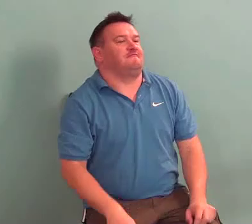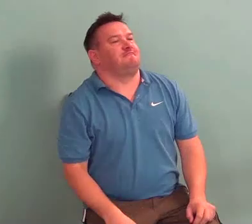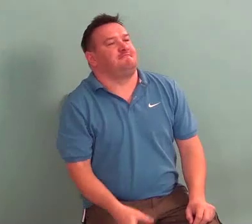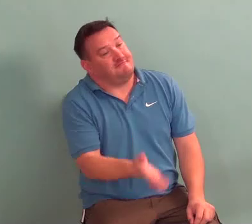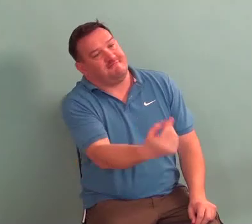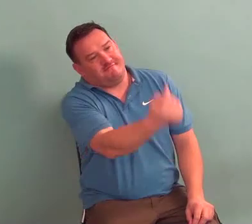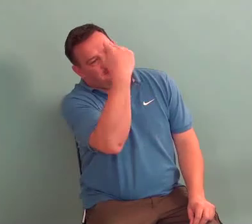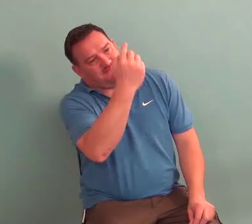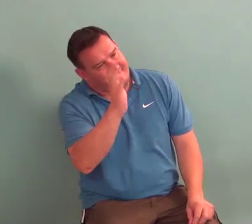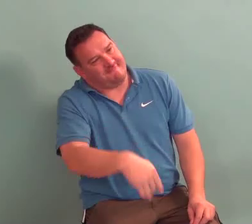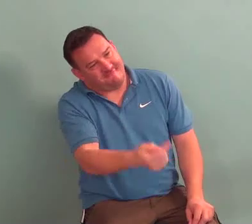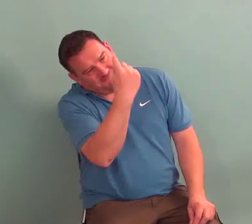No dawaj, strzelaj.